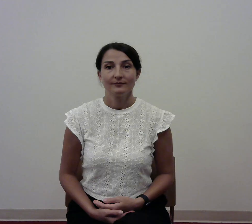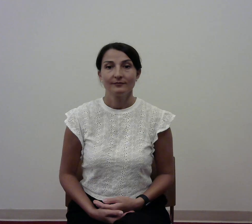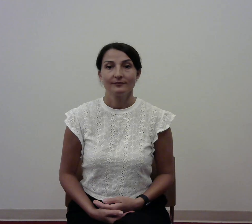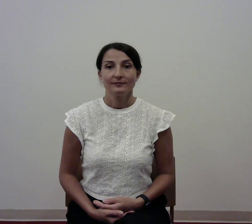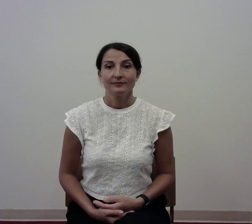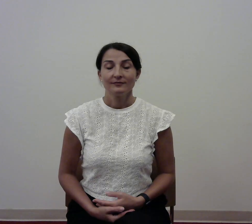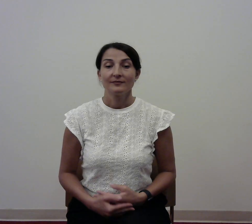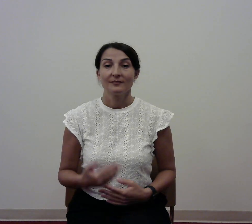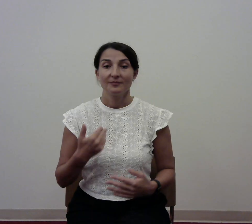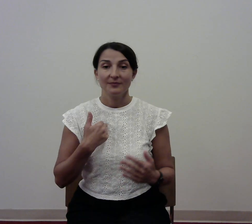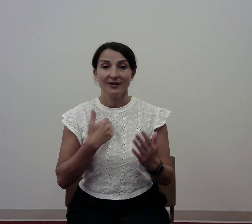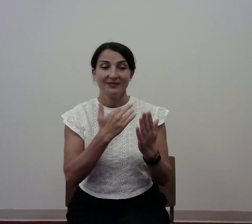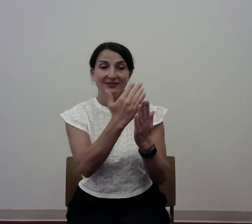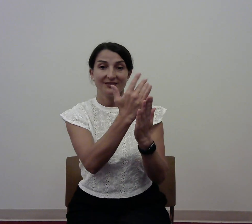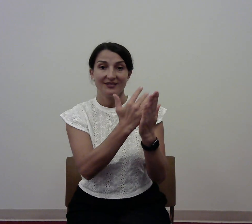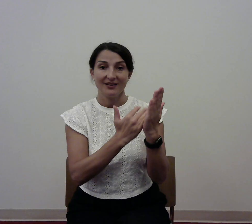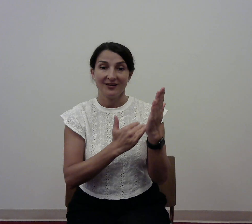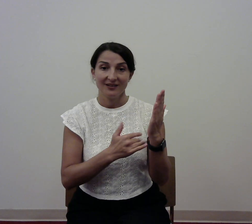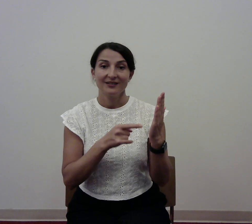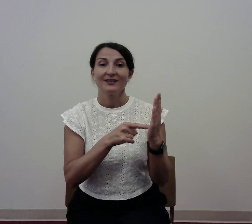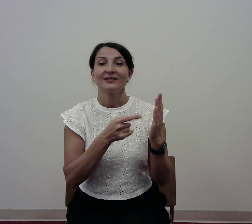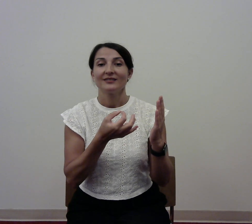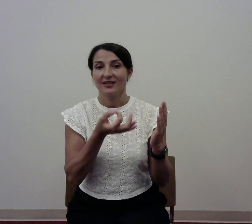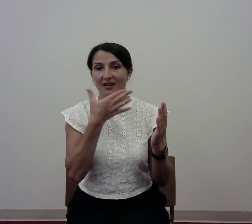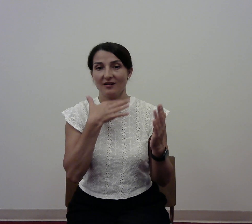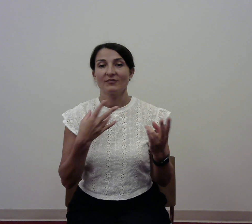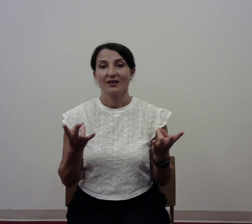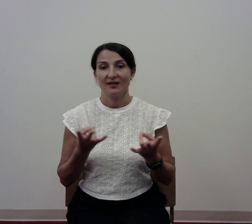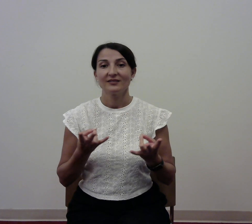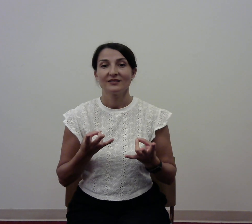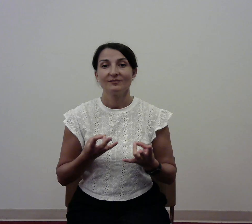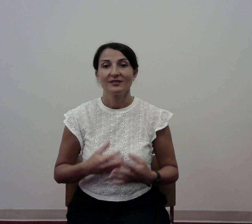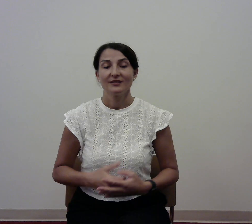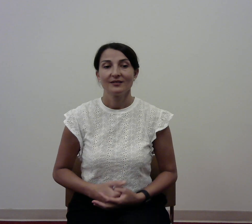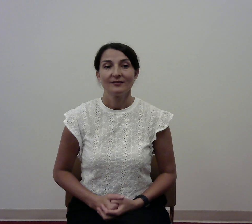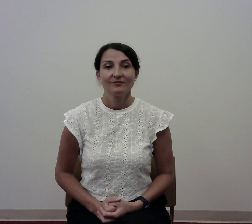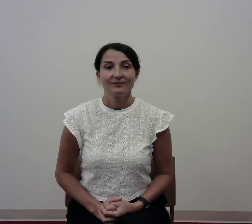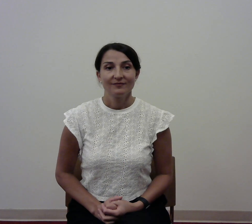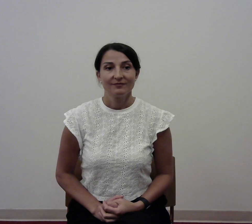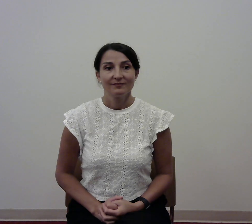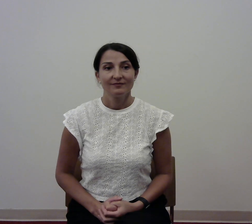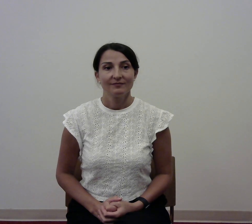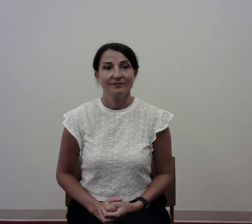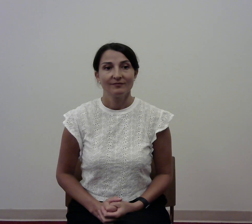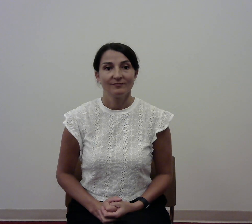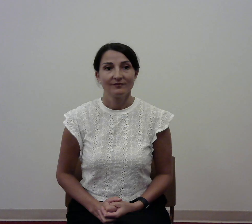Mənə siyahıdakı dərmanlar lazımdır